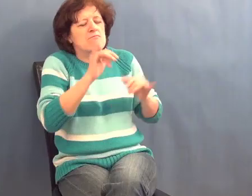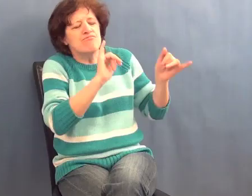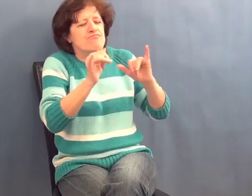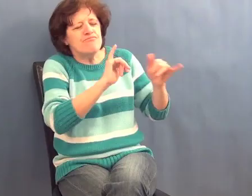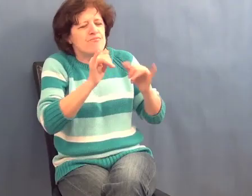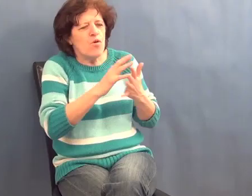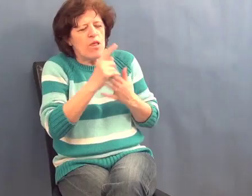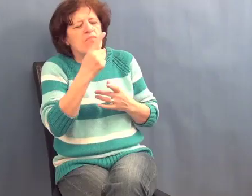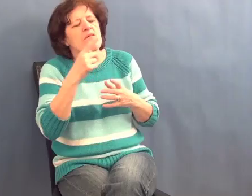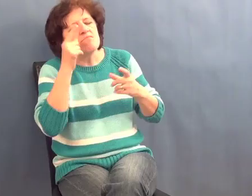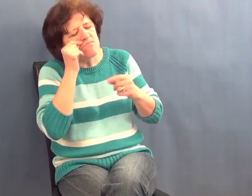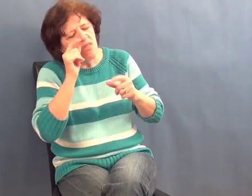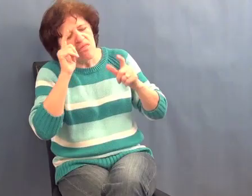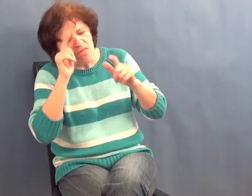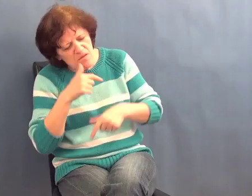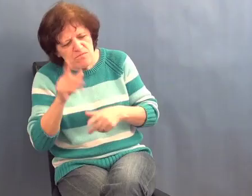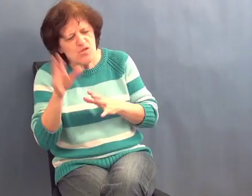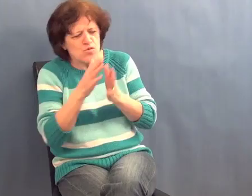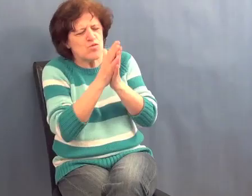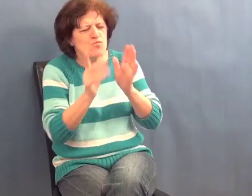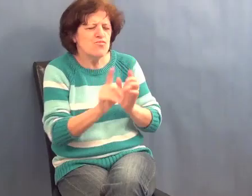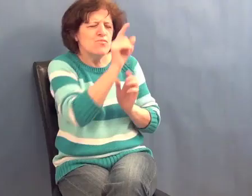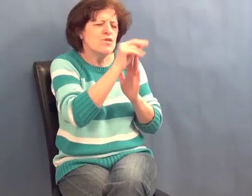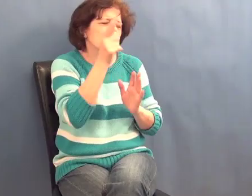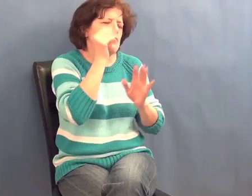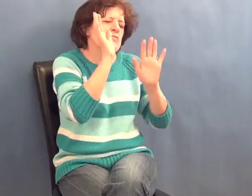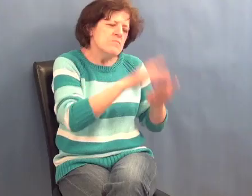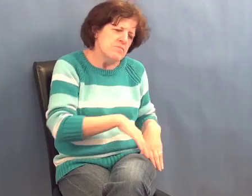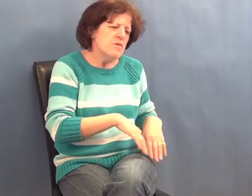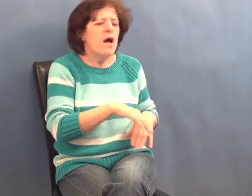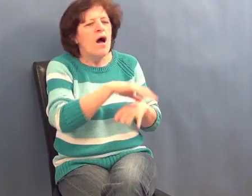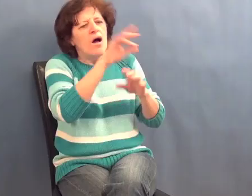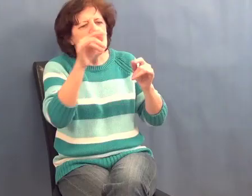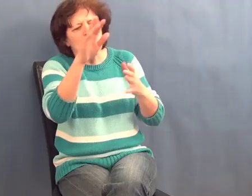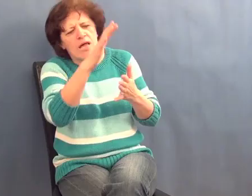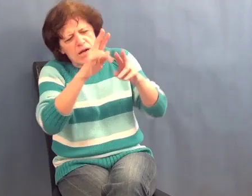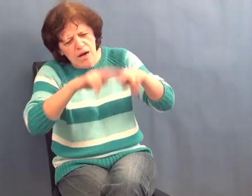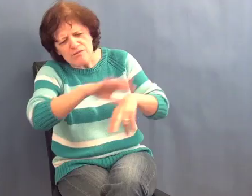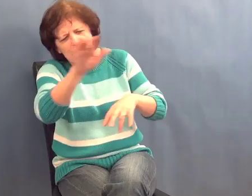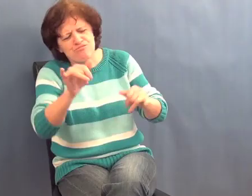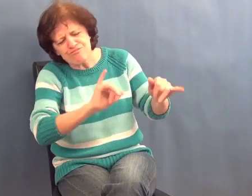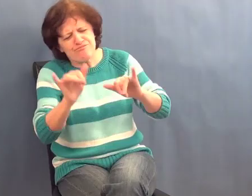Ta jedna osoba była zmęczona, więc poszła spać, a reszta nadal bawiła się na imprezie.